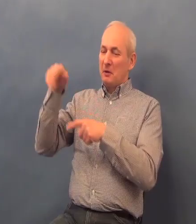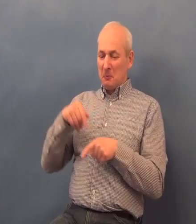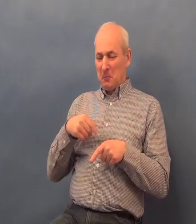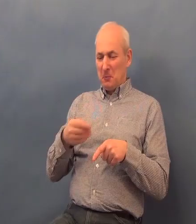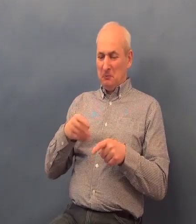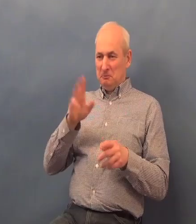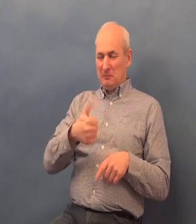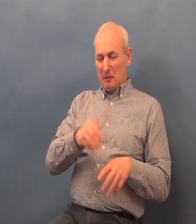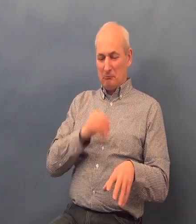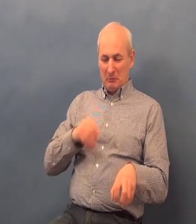Myśli: "E, dobra!". I zabiera jedną gruszkę z kosza.